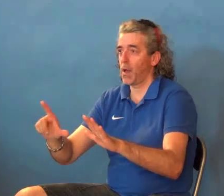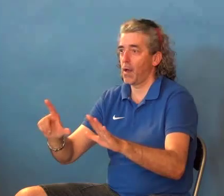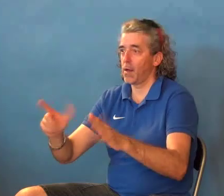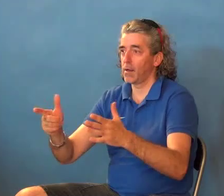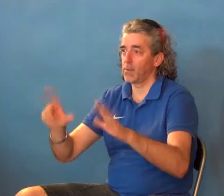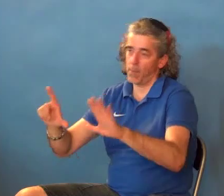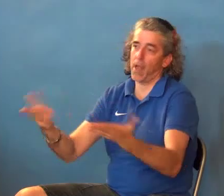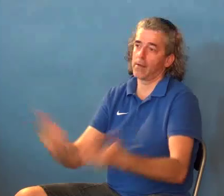Siódma?